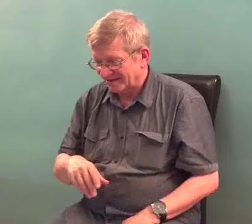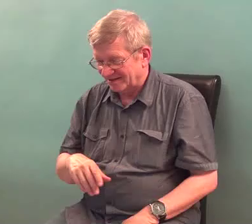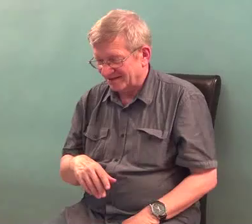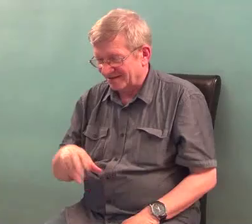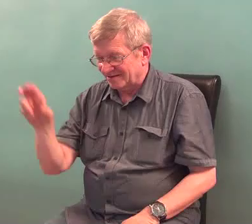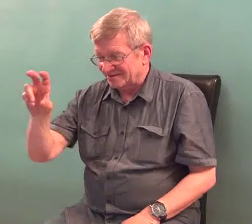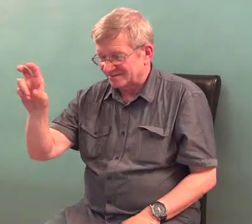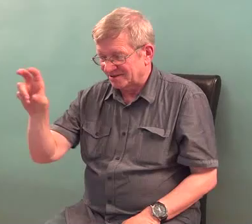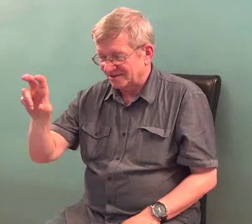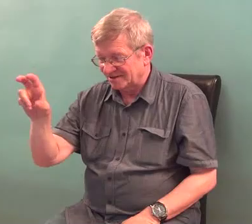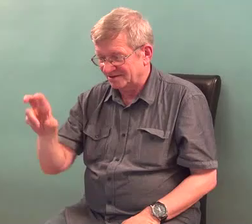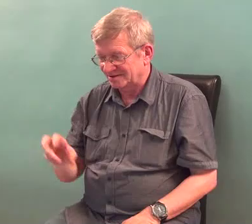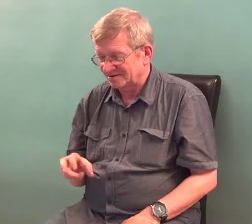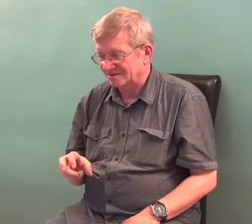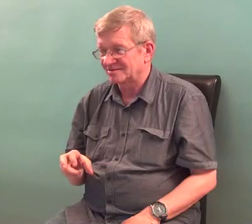Czwartek.